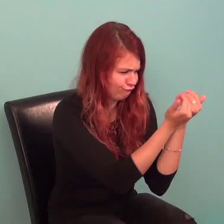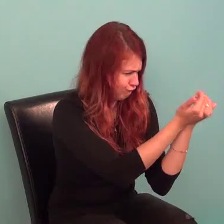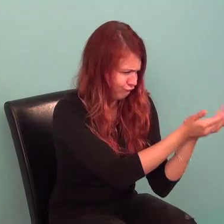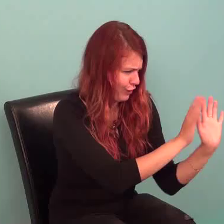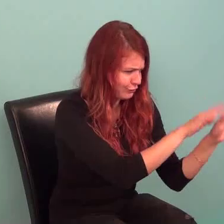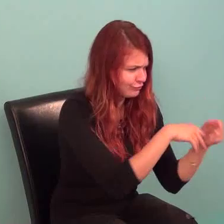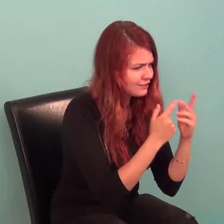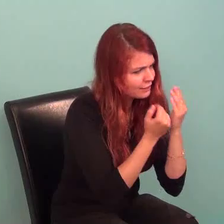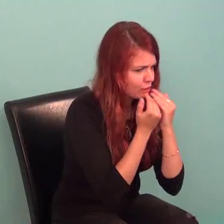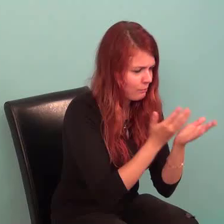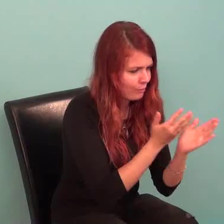W podzięce za pomoc.